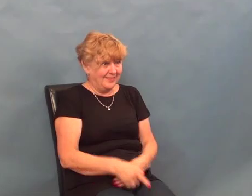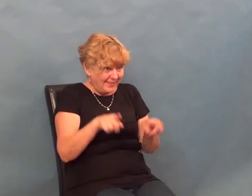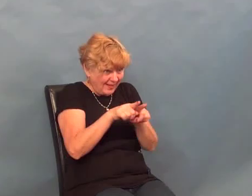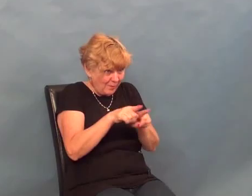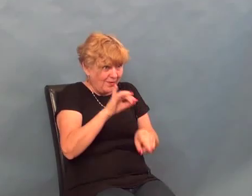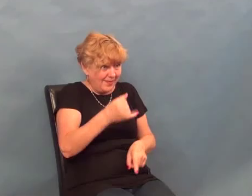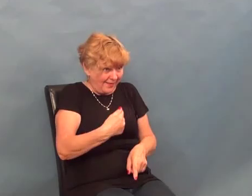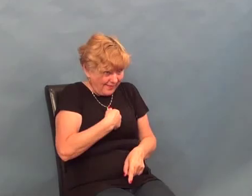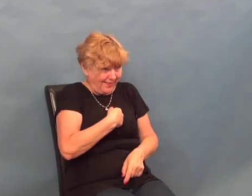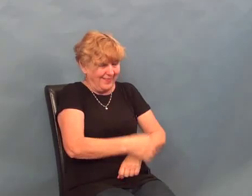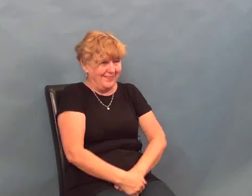Tak samo jak ja.